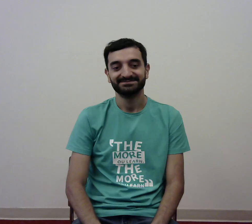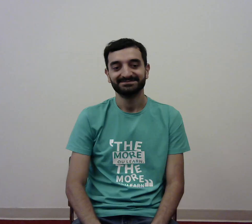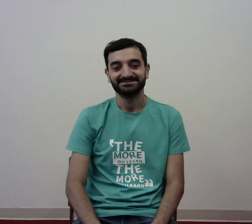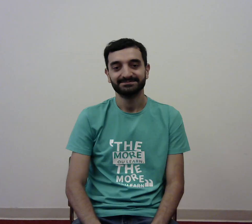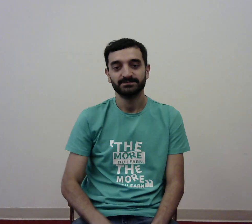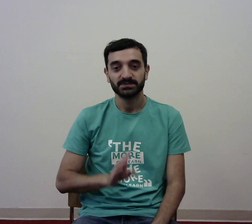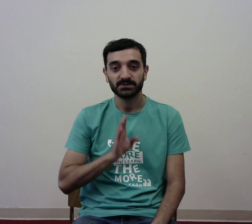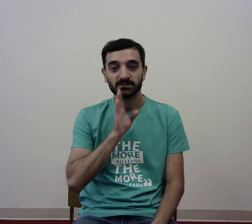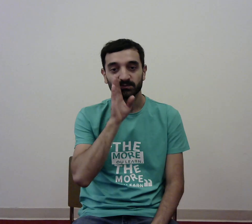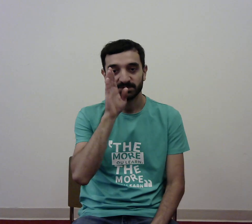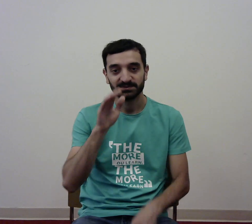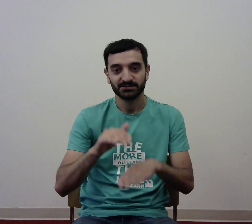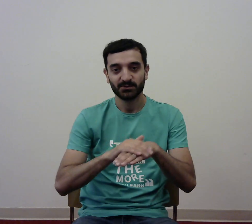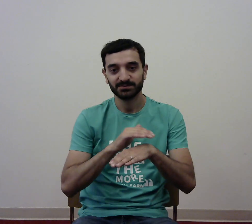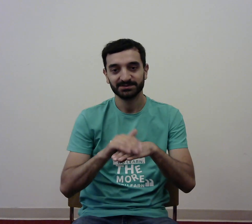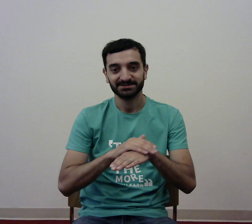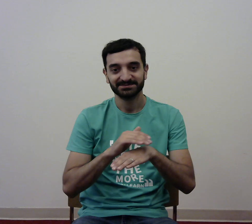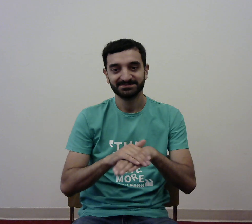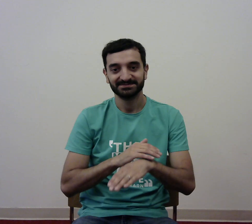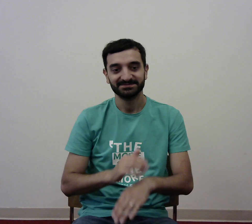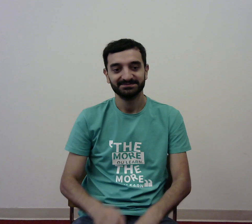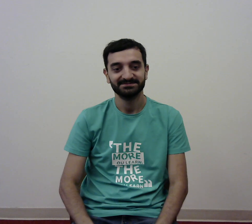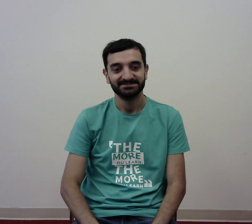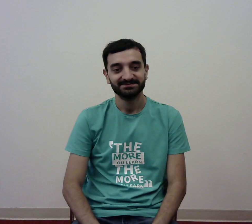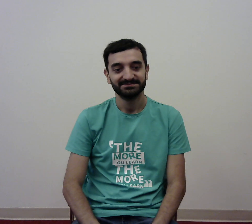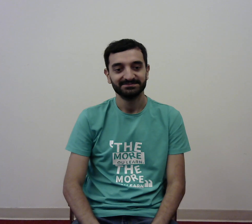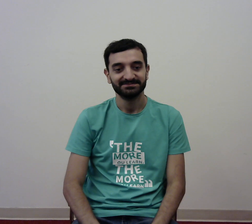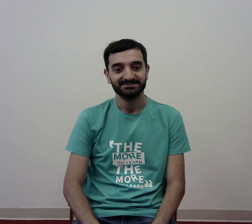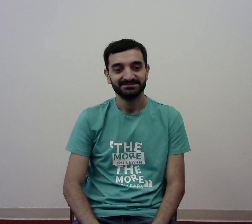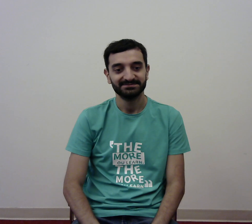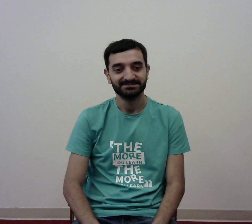Sabahınız xeyir